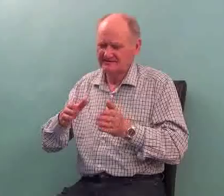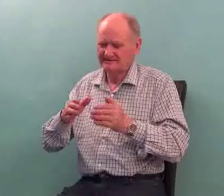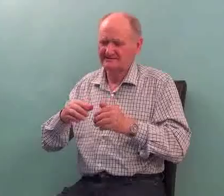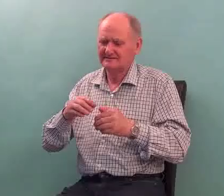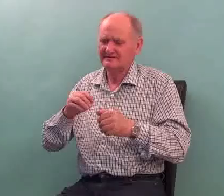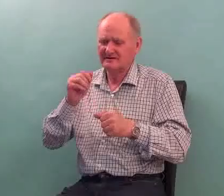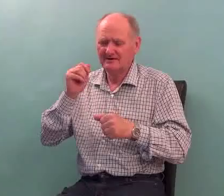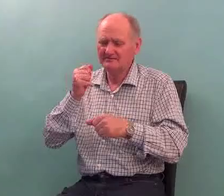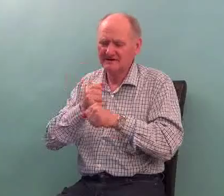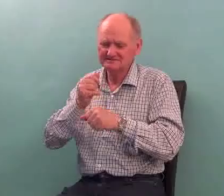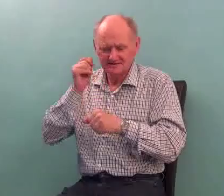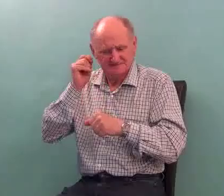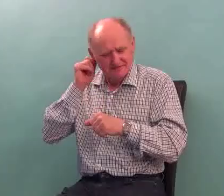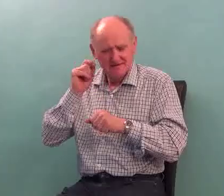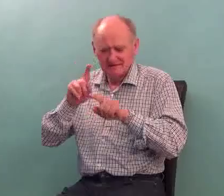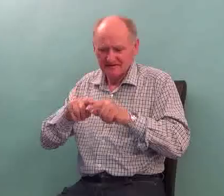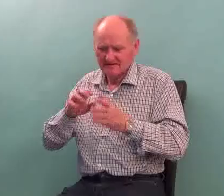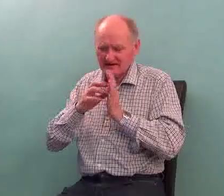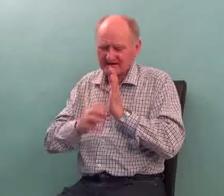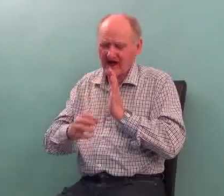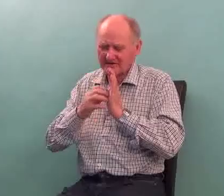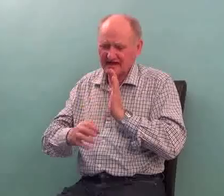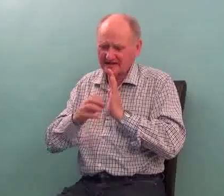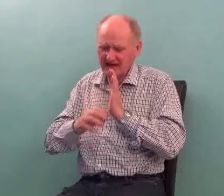Dziewczyny ciągle gadają i gadają.